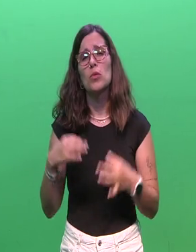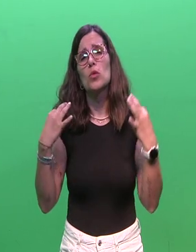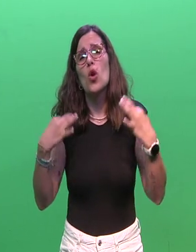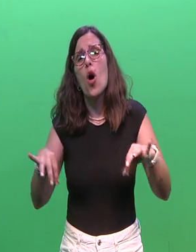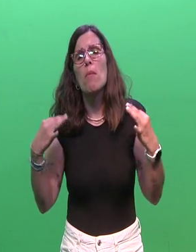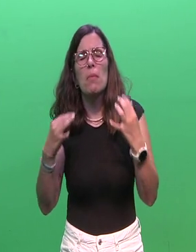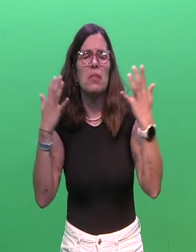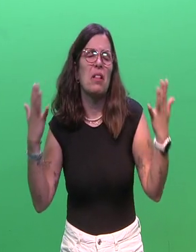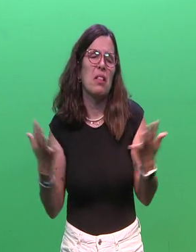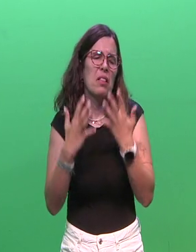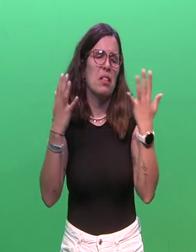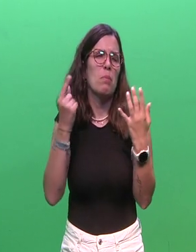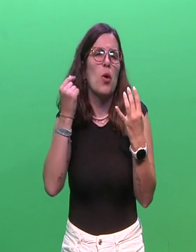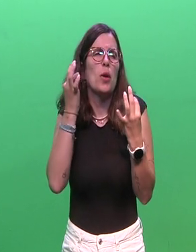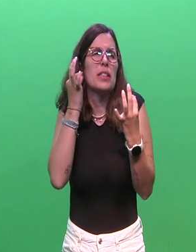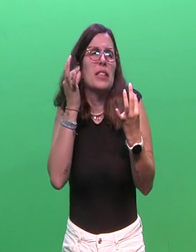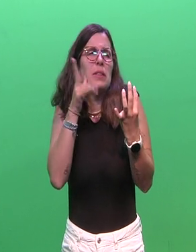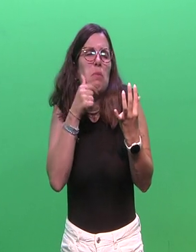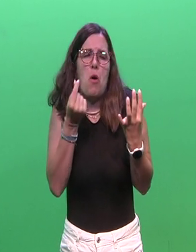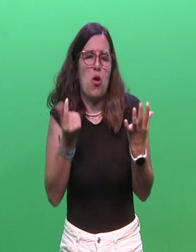Normalment no és greu, sento un xiulet, però no em fa gaire mal.